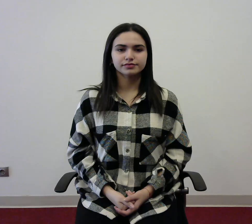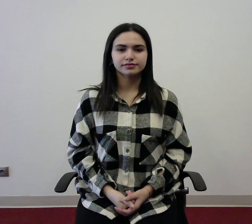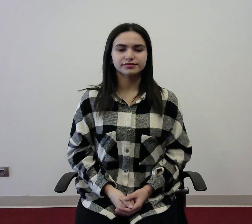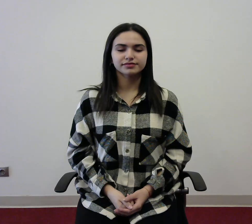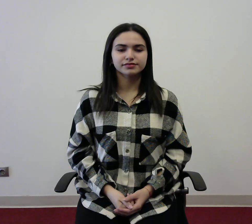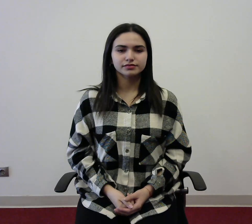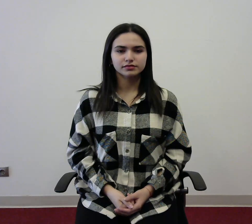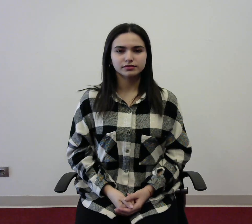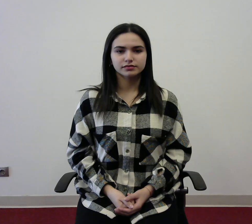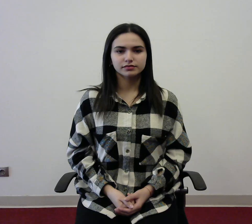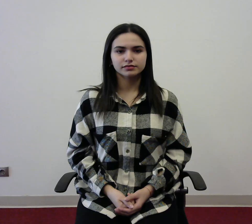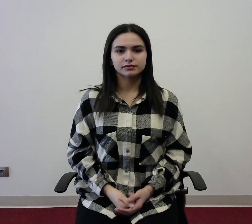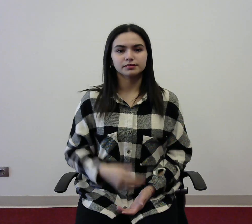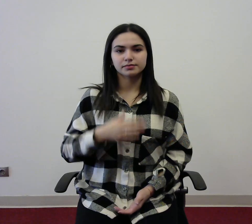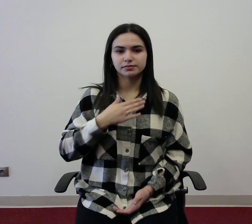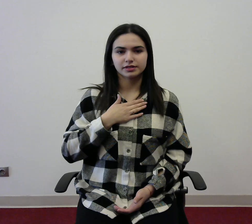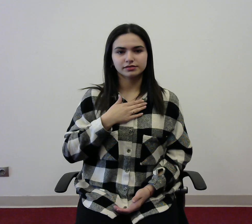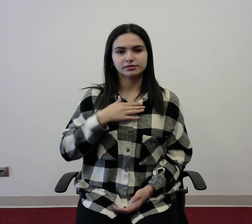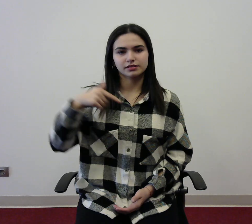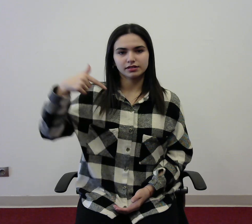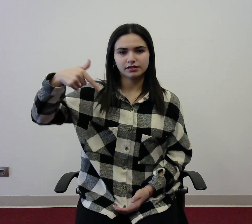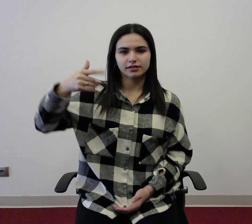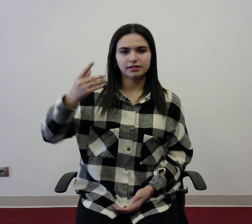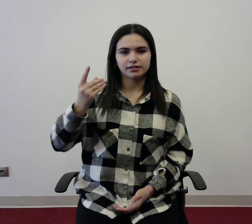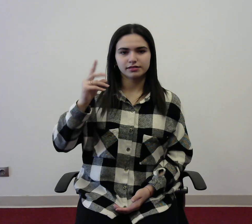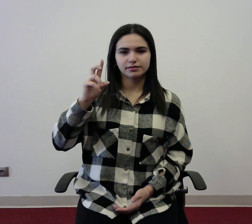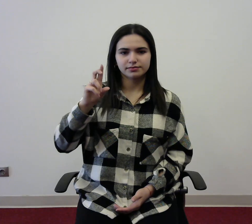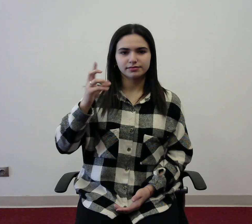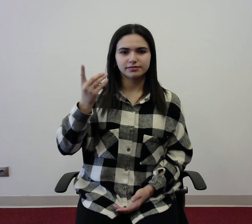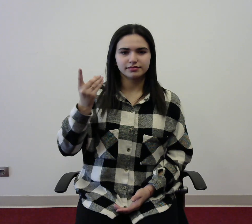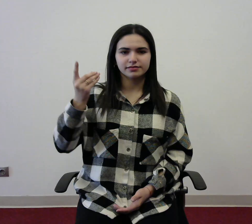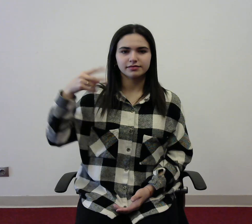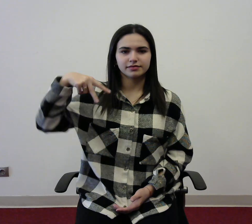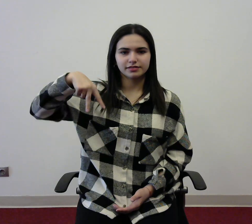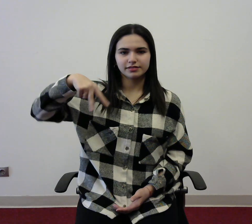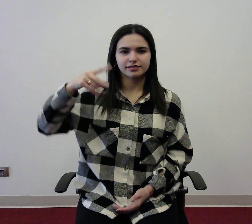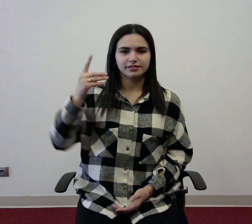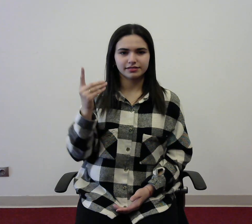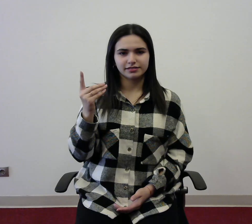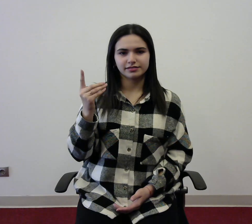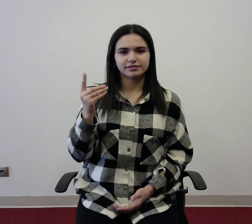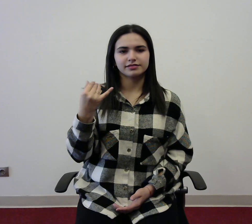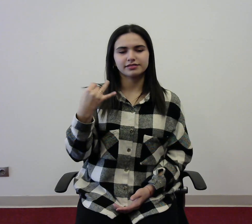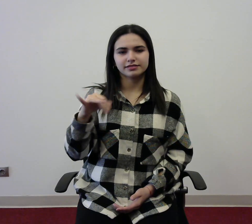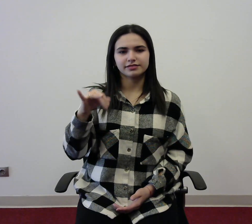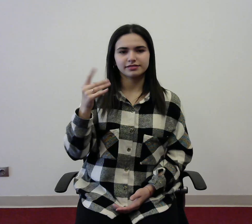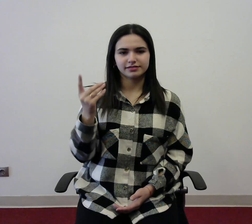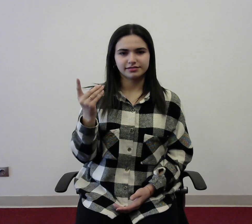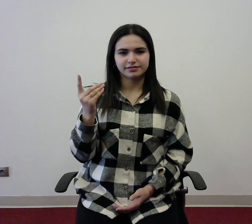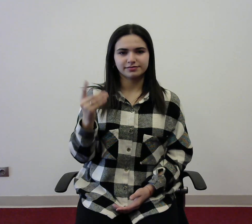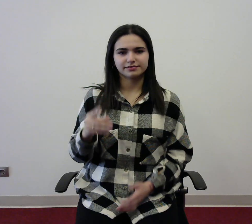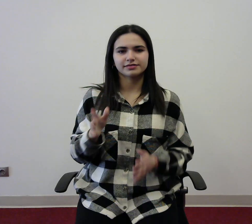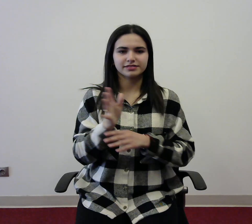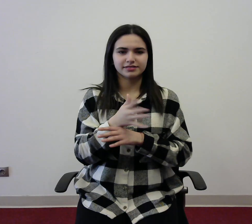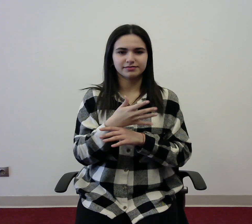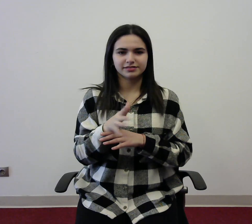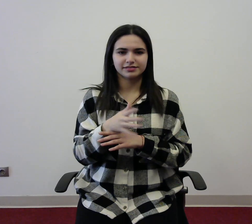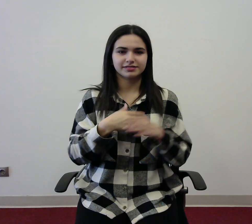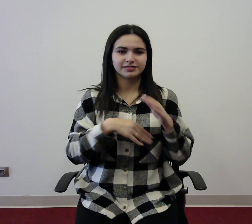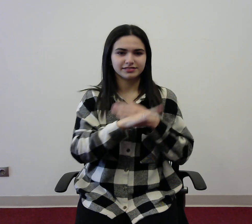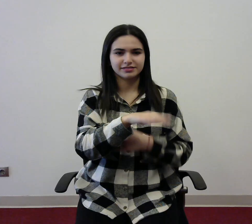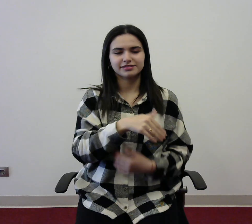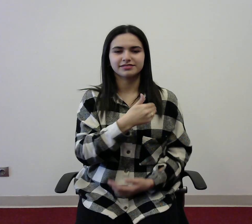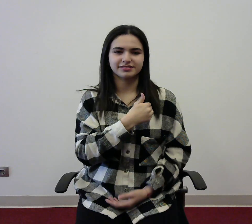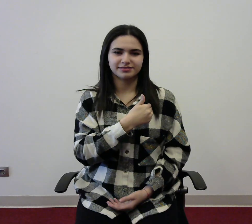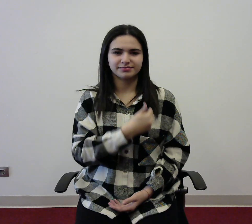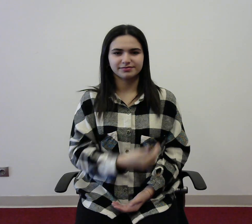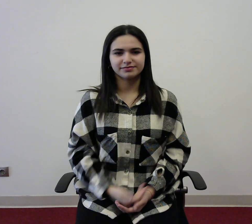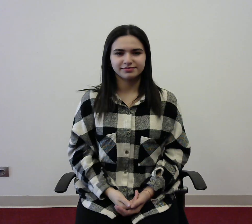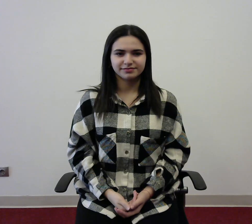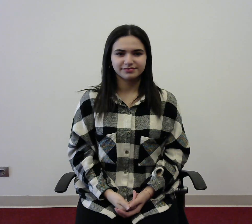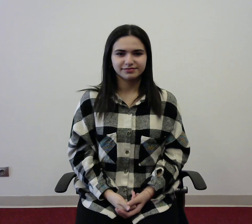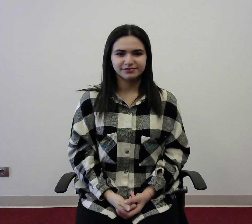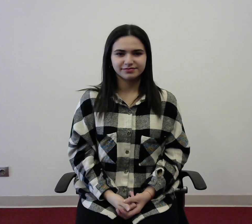Mən Qəbələyə gəzməyə getmək istəyirəm